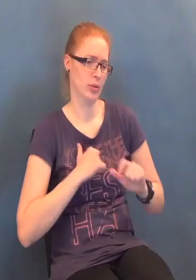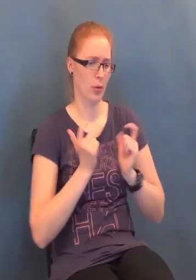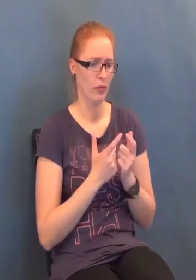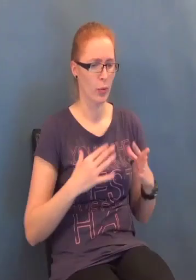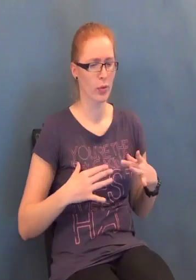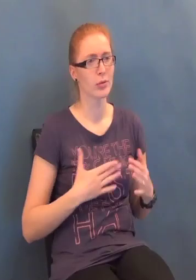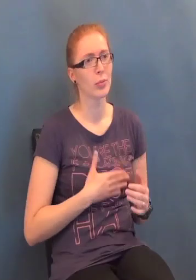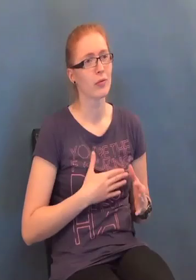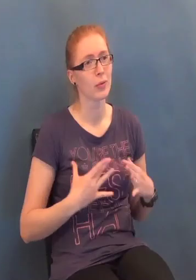Mam wolną całą sobotę.